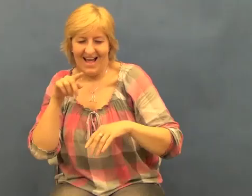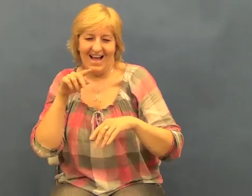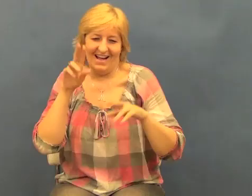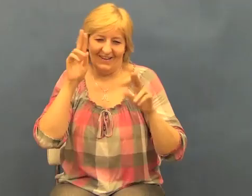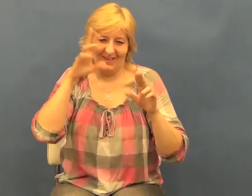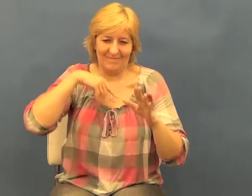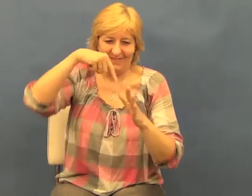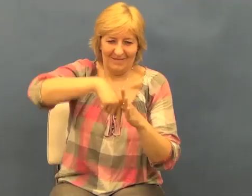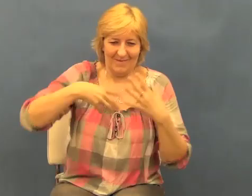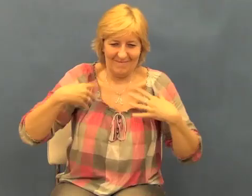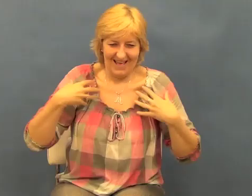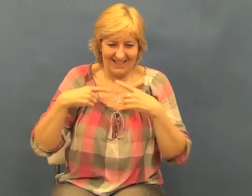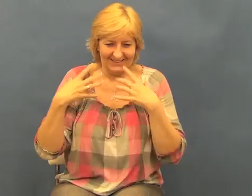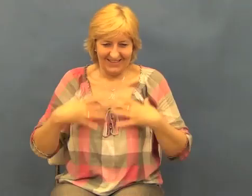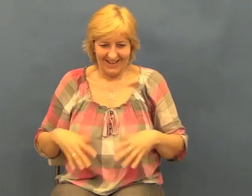A królik był w tym ubraniu, czerwonym ubraniu.